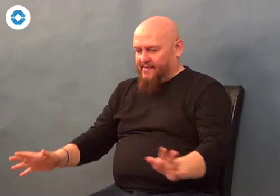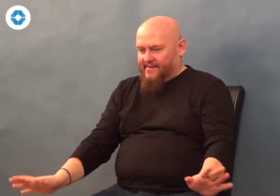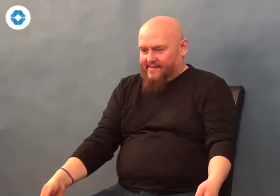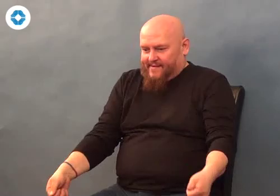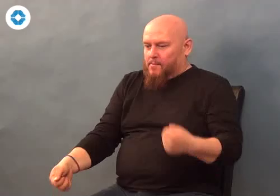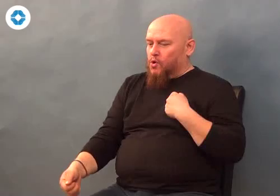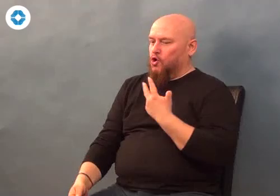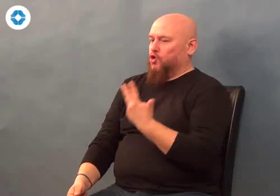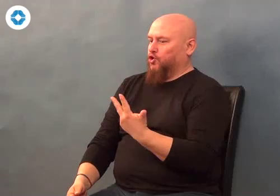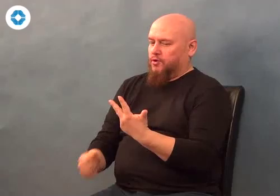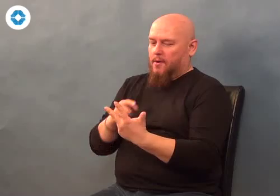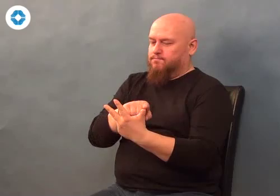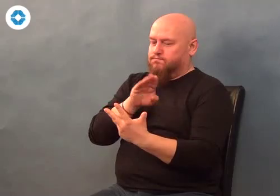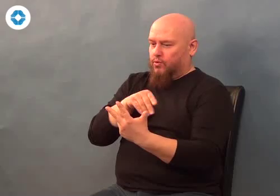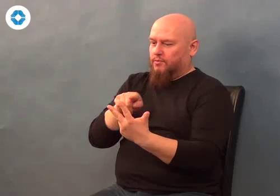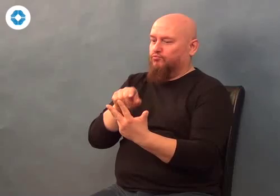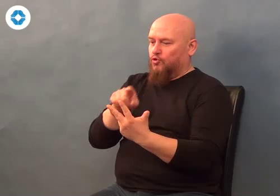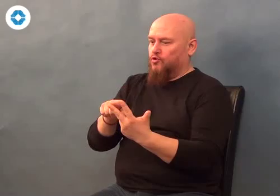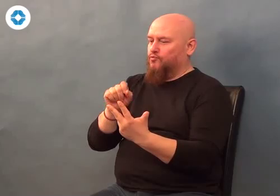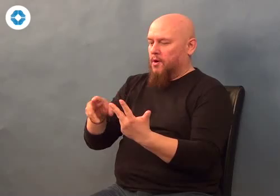A były tam trzy kosze: jeden pusty, drugi pełny i trzeci pełny.